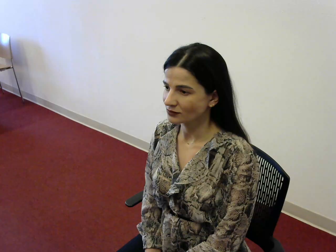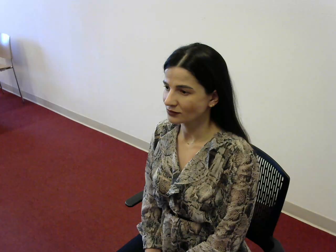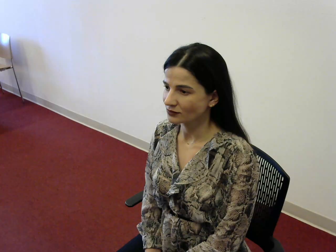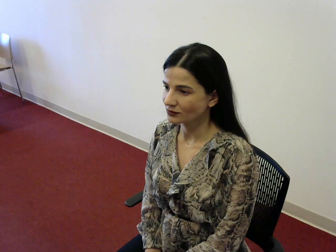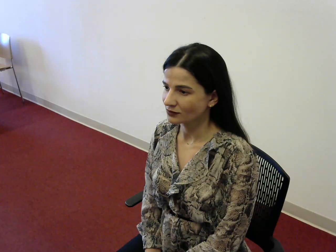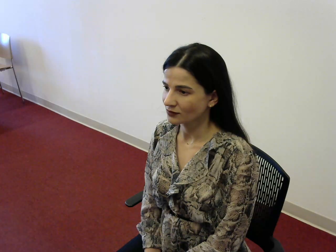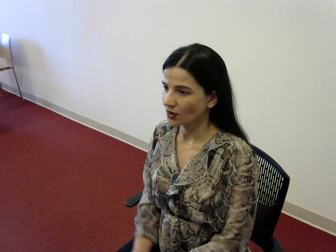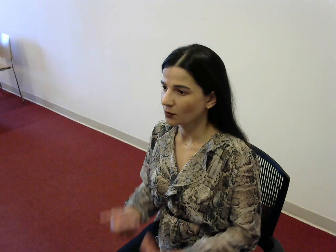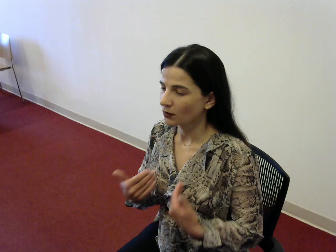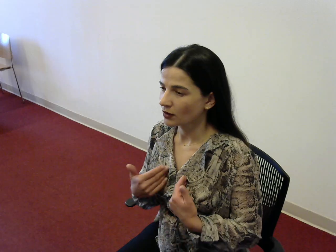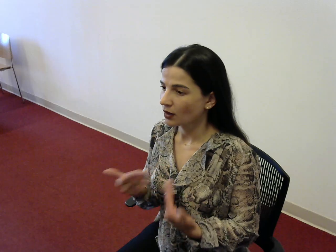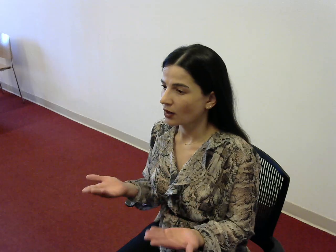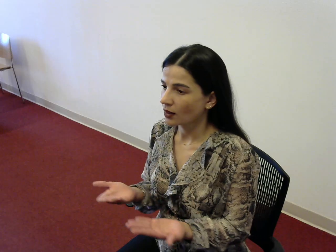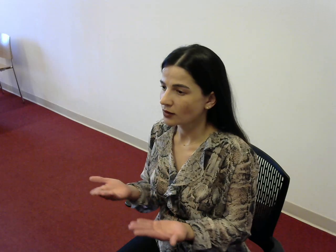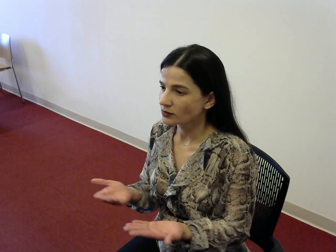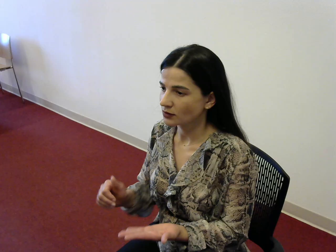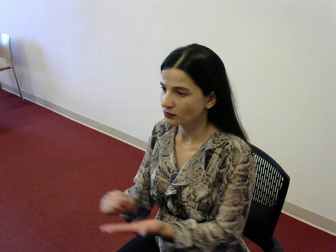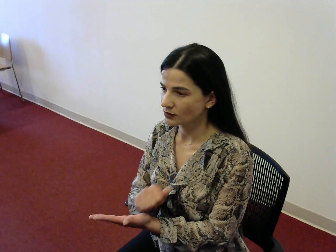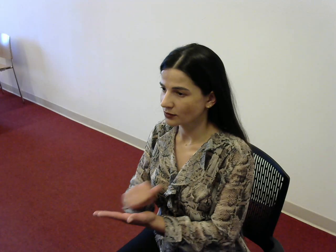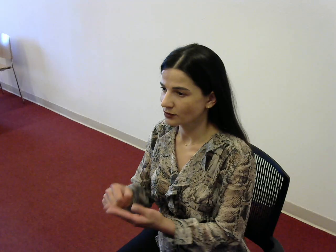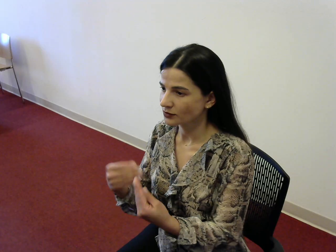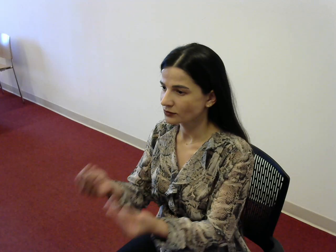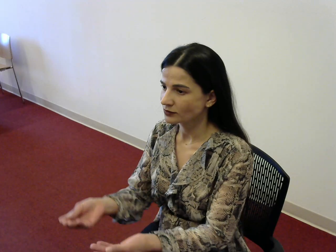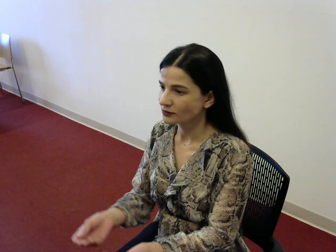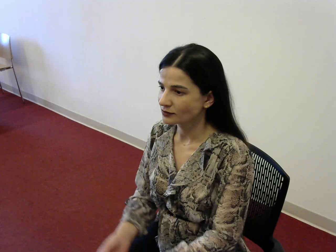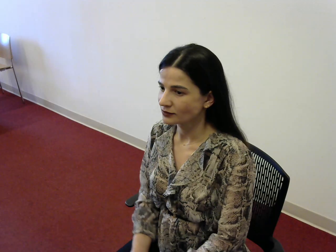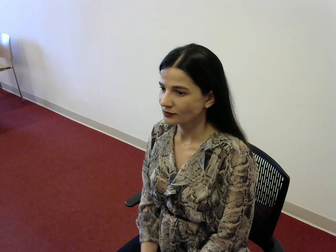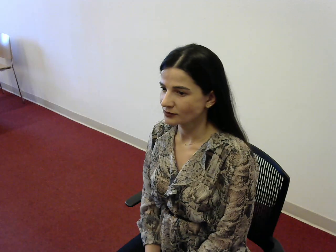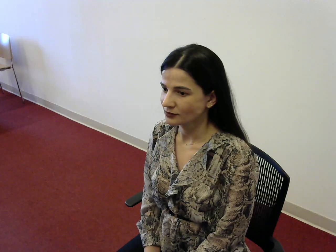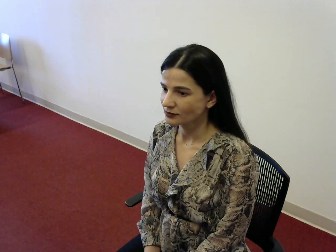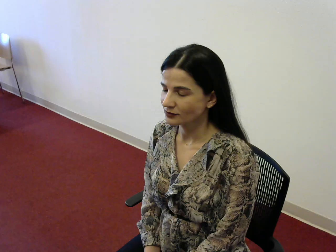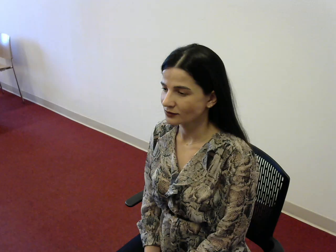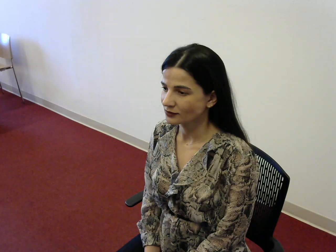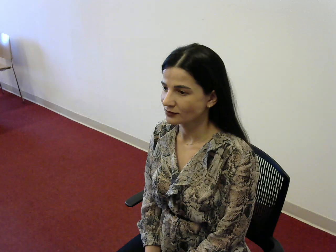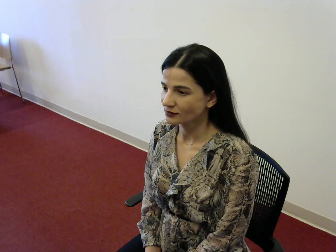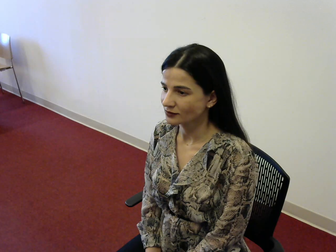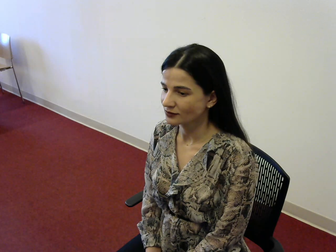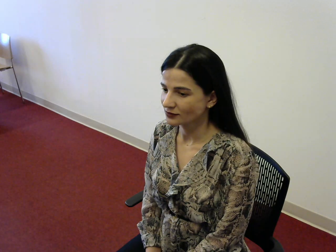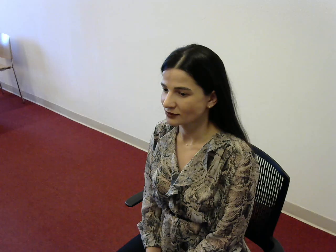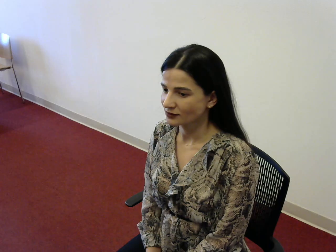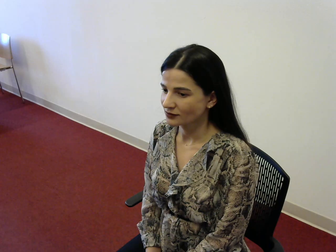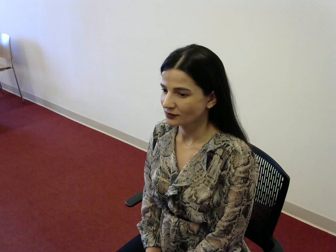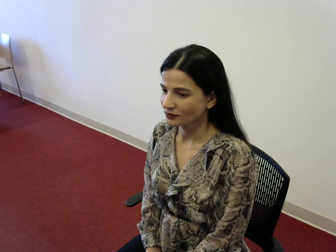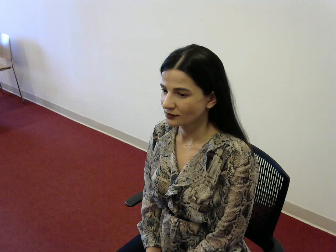Mən hansı sənədləri verməliyəm?